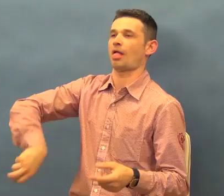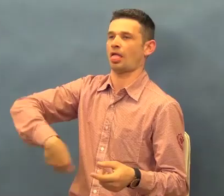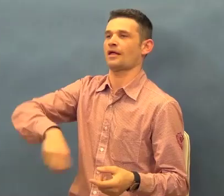Co miałby robić?